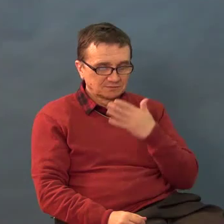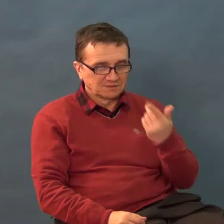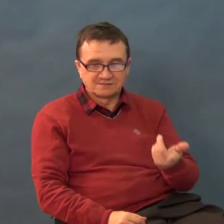Nie ma.